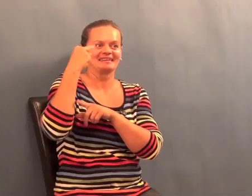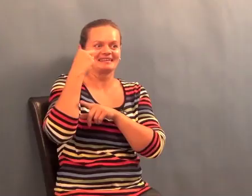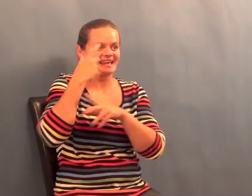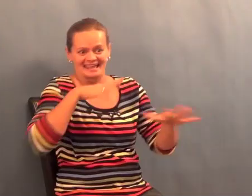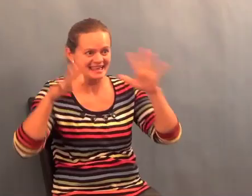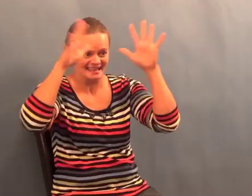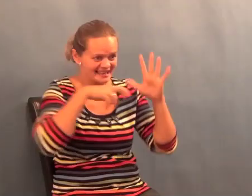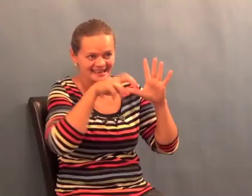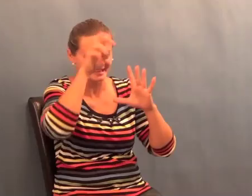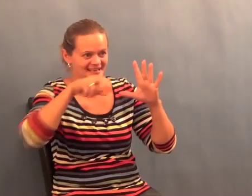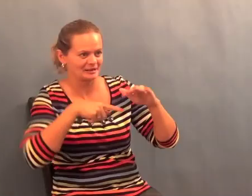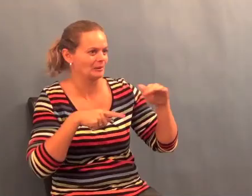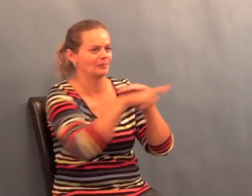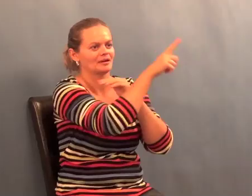Ptaszek się przestraszył i uciekł.